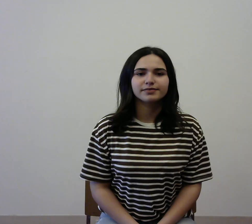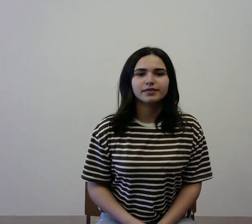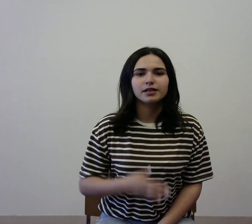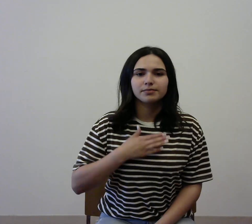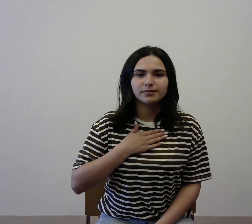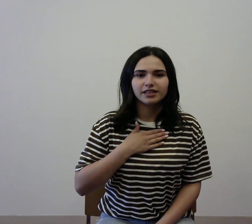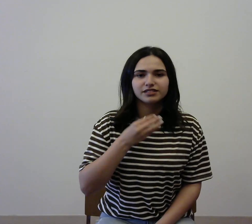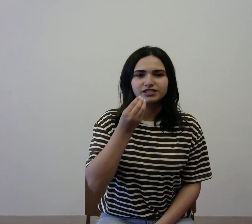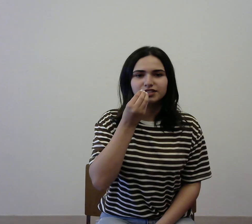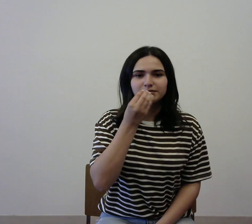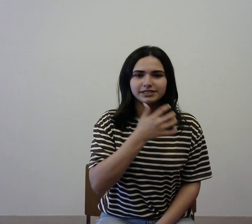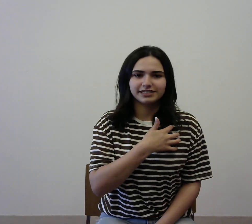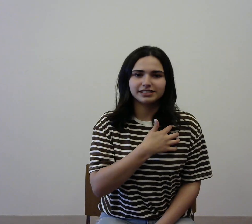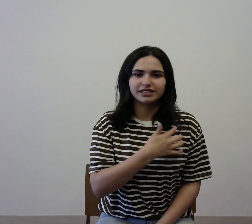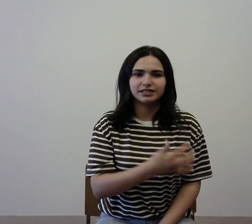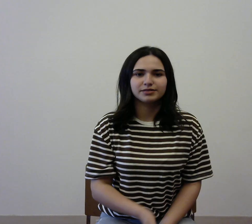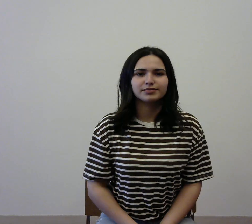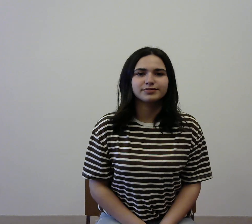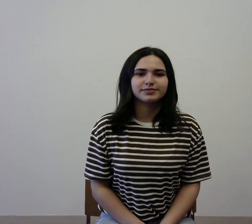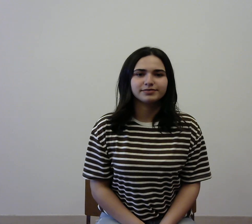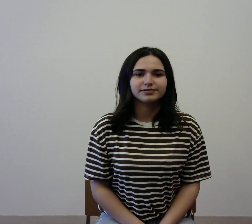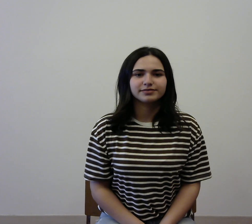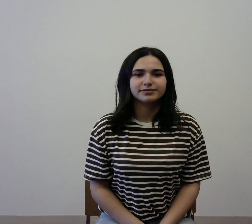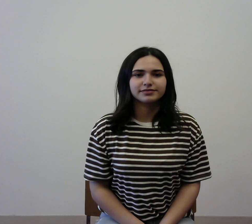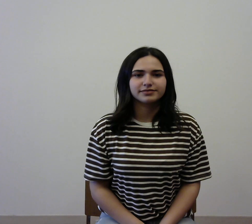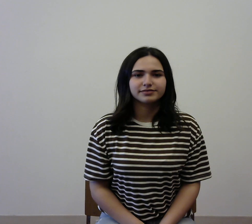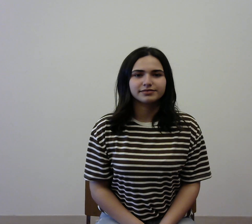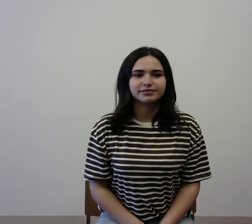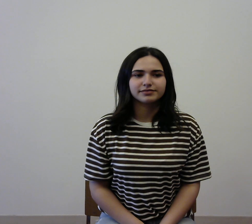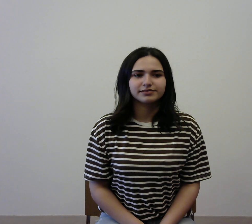Mən yemək istəyirəm